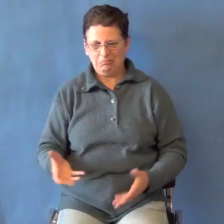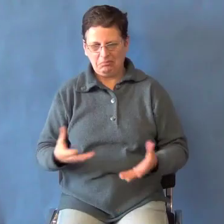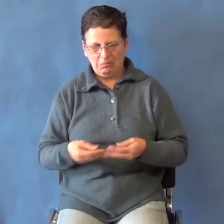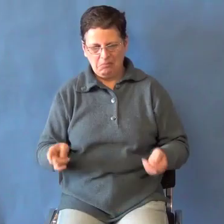Zniknął.